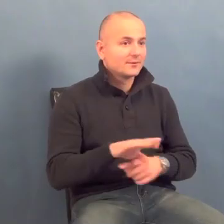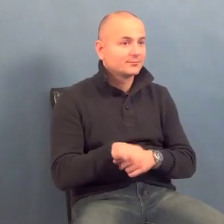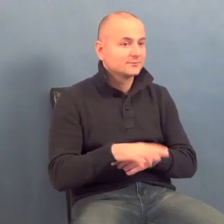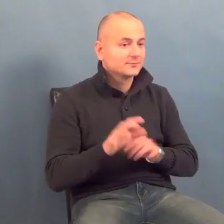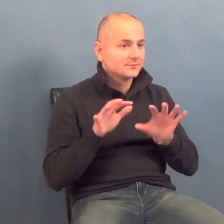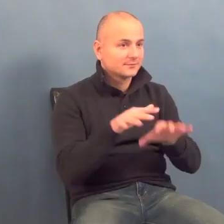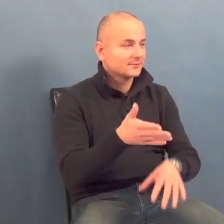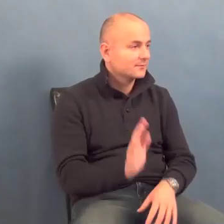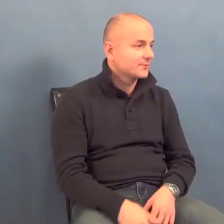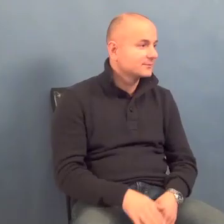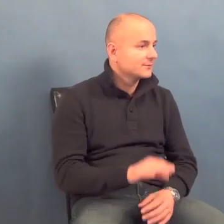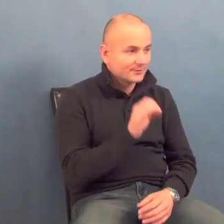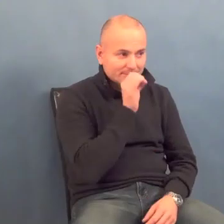Na pewno tam jest pusto i nie będzie klientów.